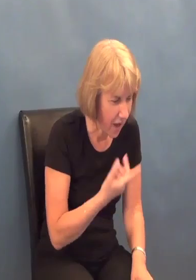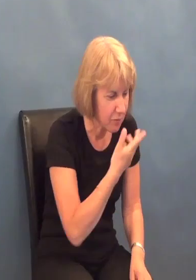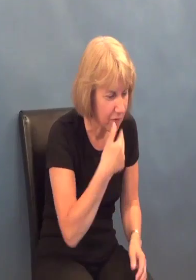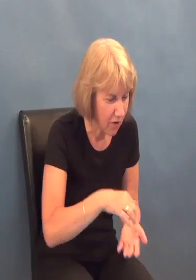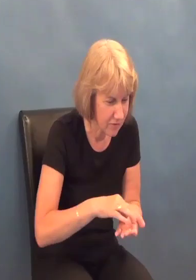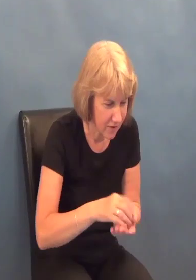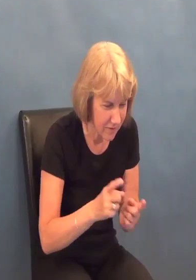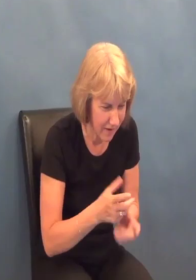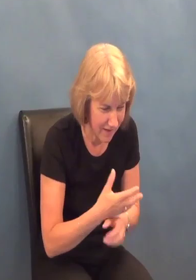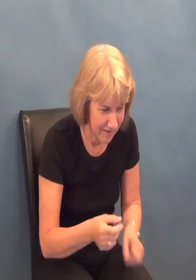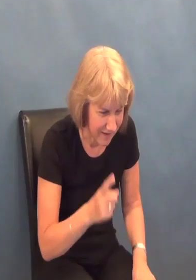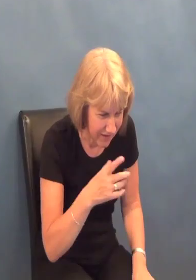Mówiłaś o spotkaniu w ośrodku, jest z tym ciężko.